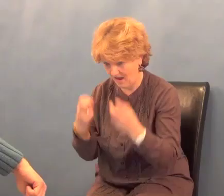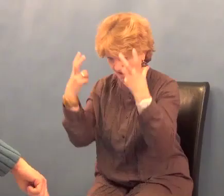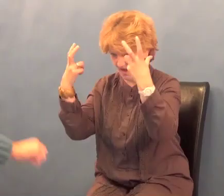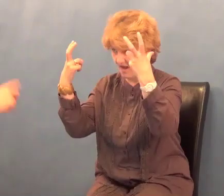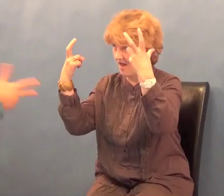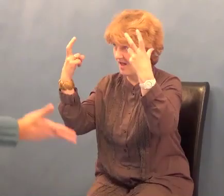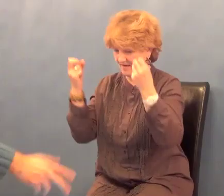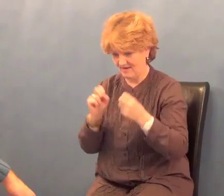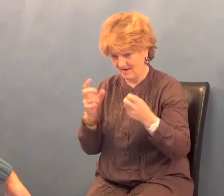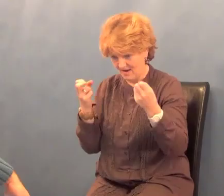Zaskoczony.